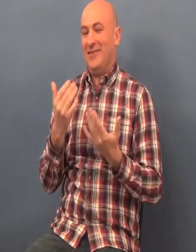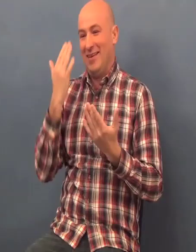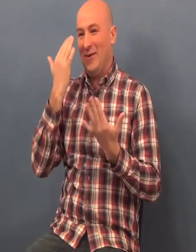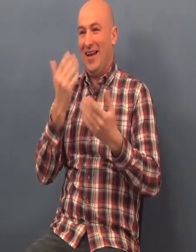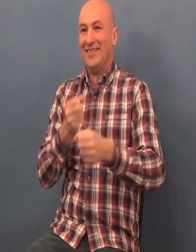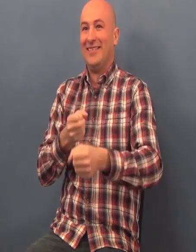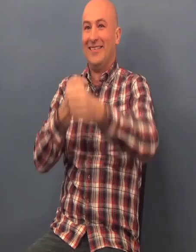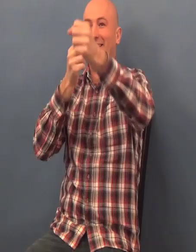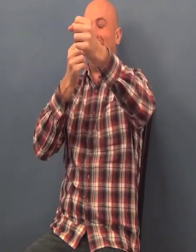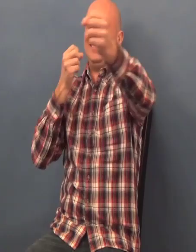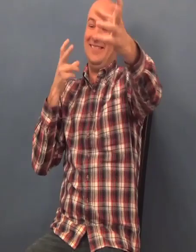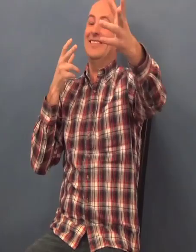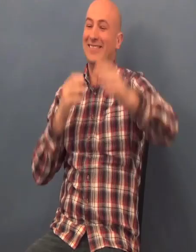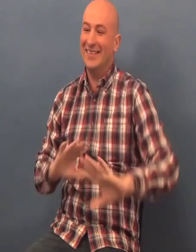Wiadomo, teraz jest łatwiej strzelić.